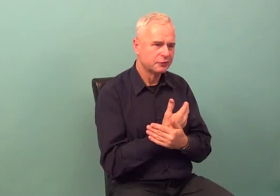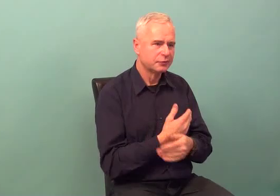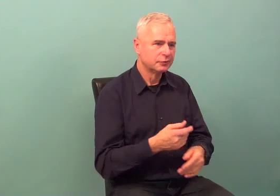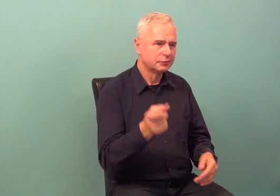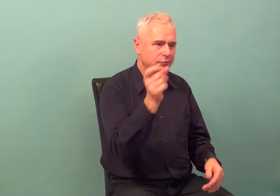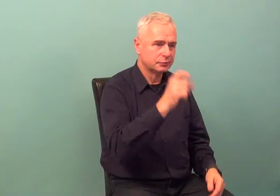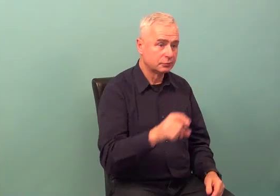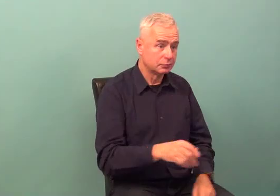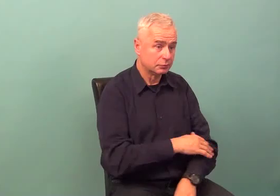Z innego państwa?